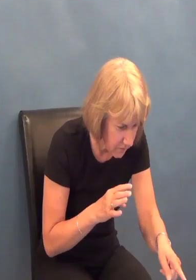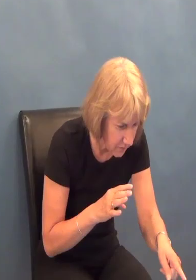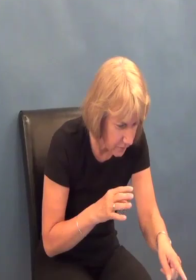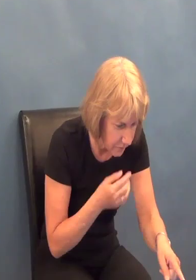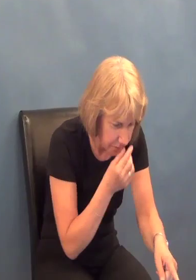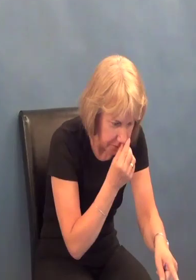O czwartej...